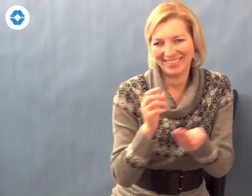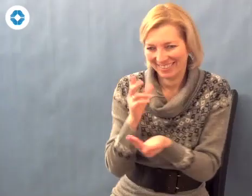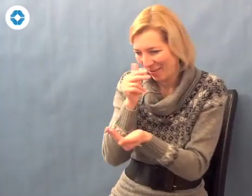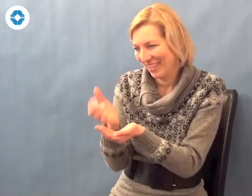Już.